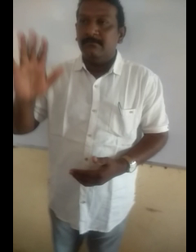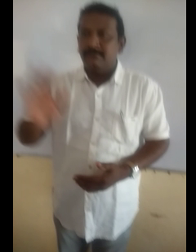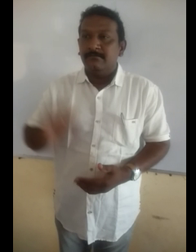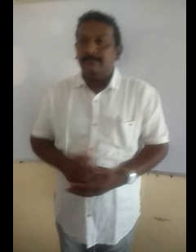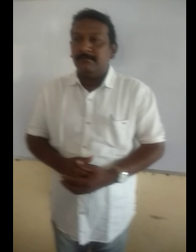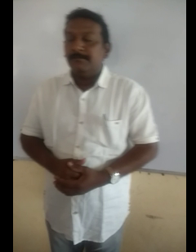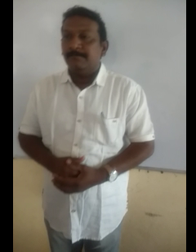he is on the way